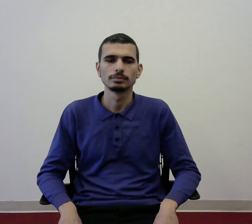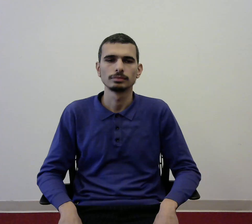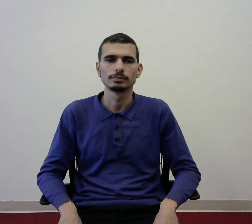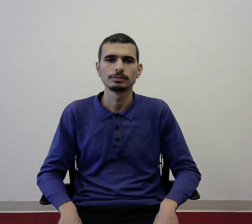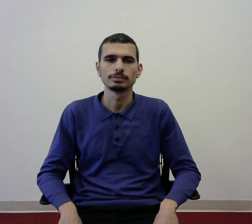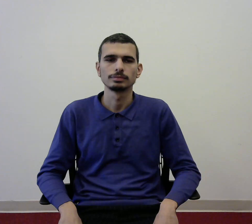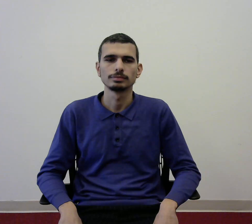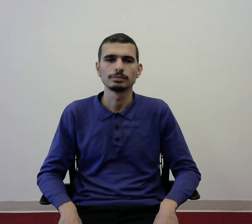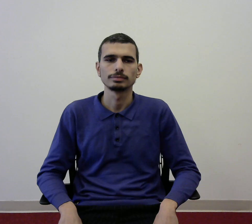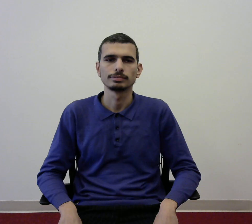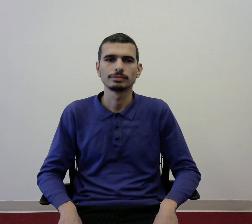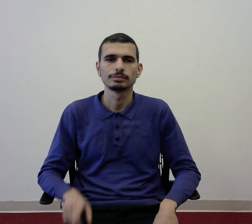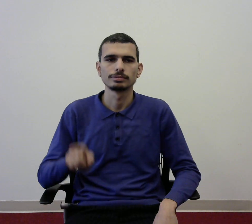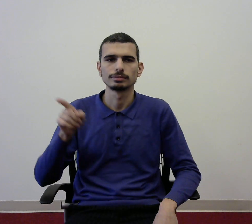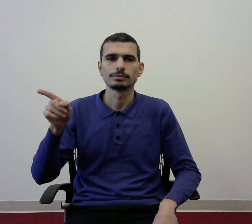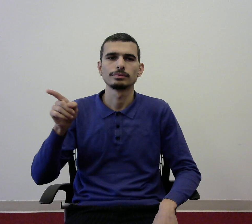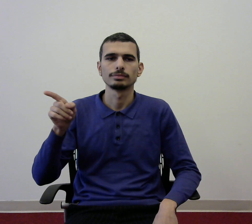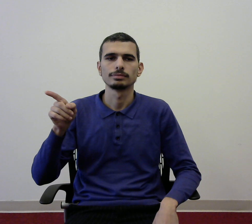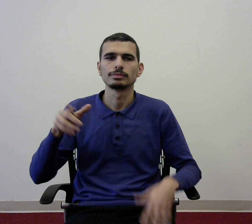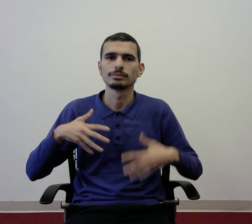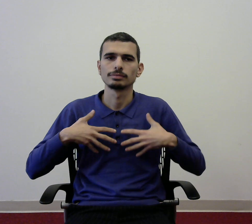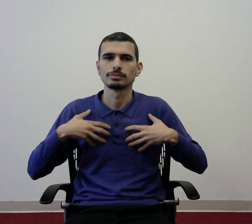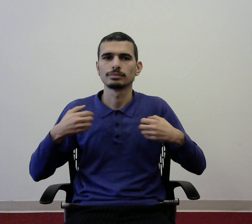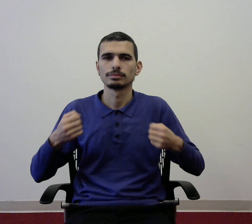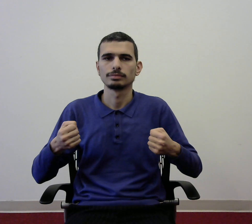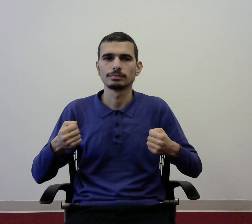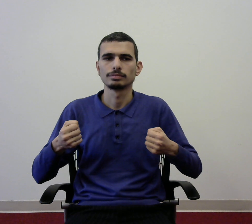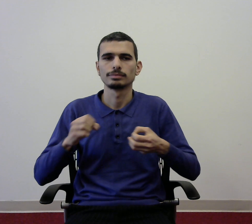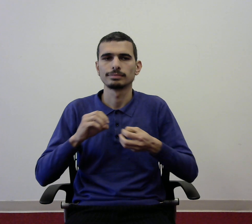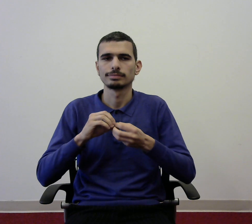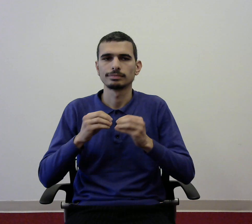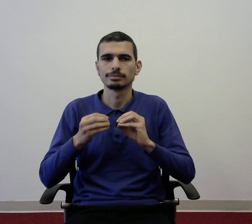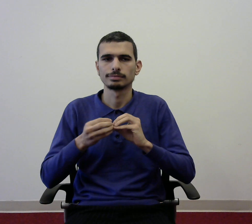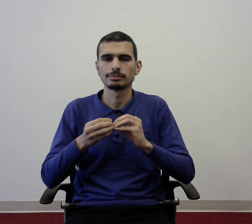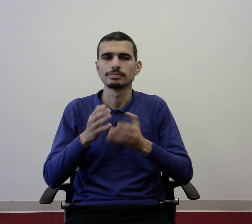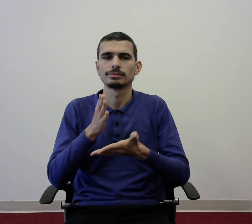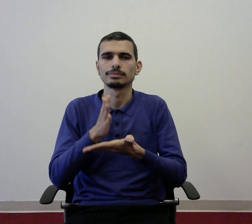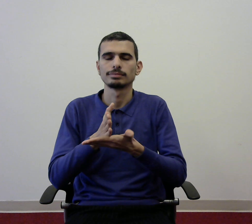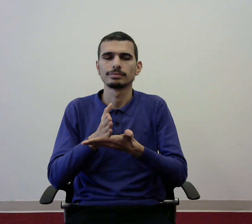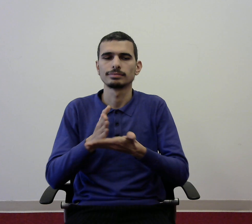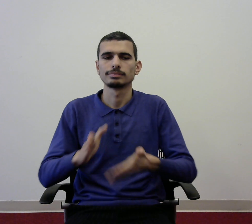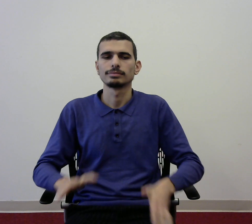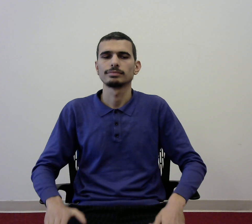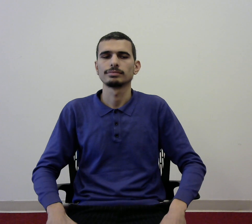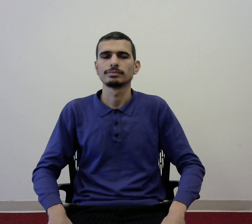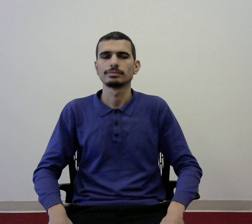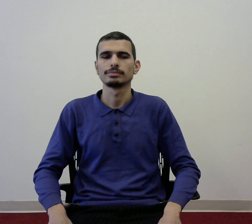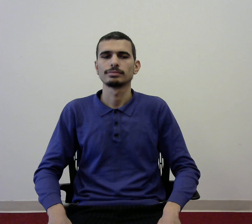Onun sağlamlıq problemi var